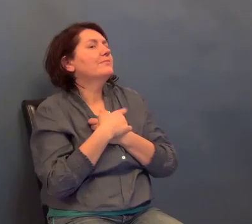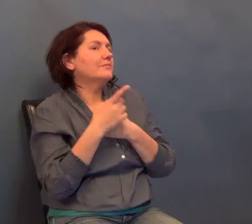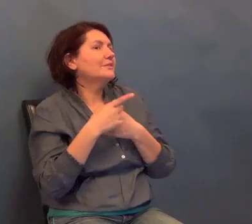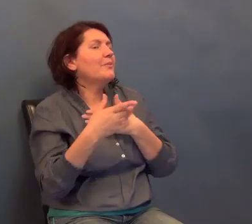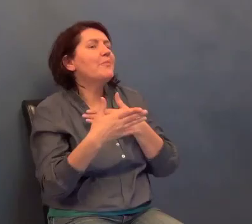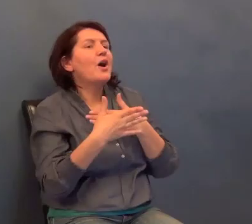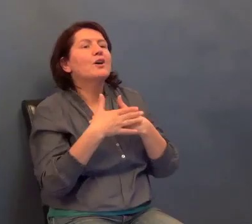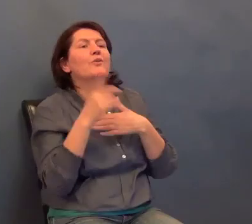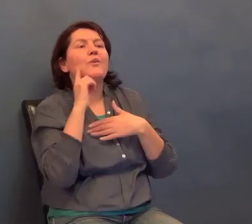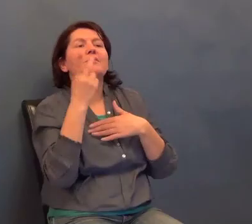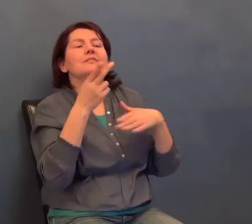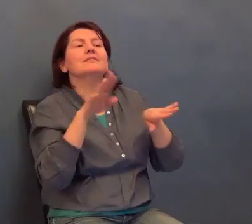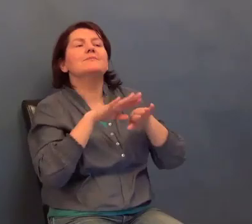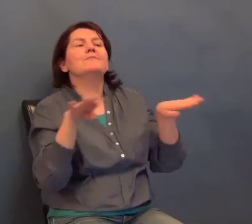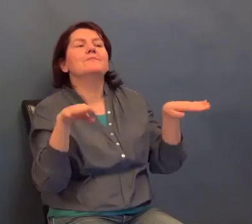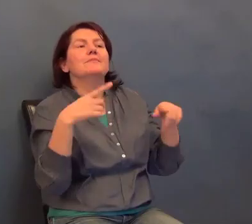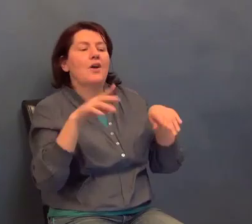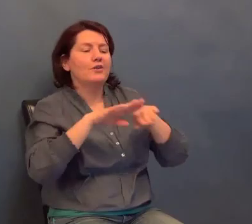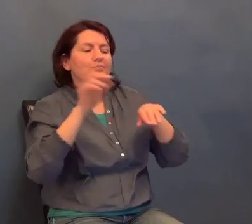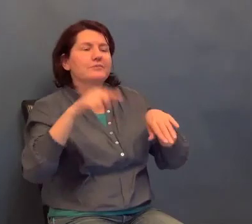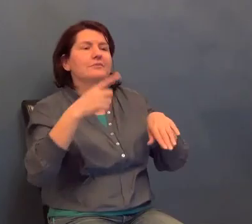Musi to być mąż. Jeśli jest to chłopak, to musi być osobno.